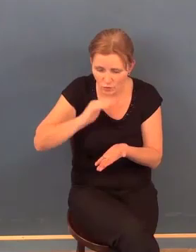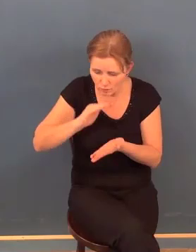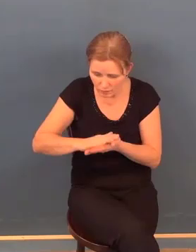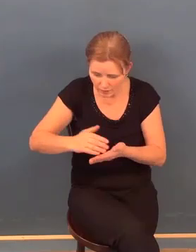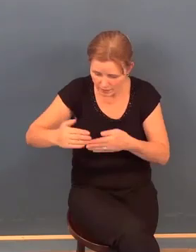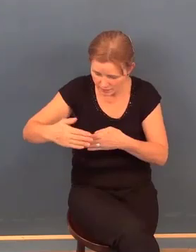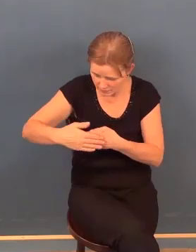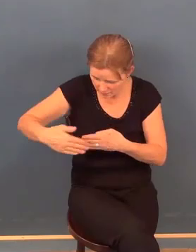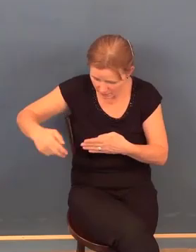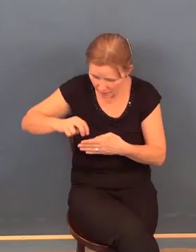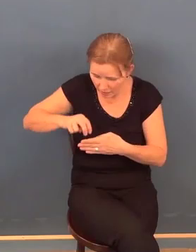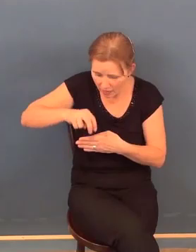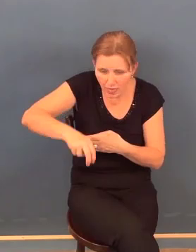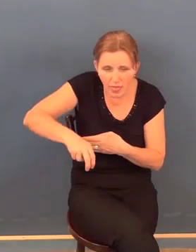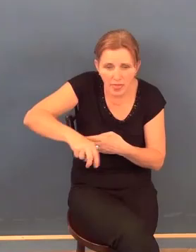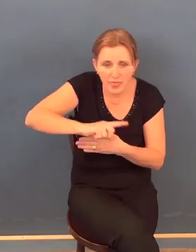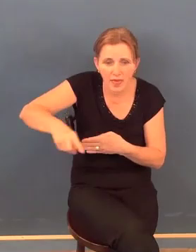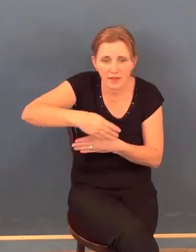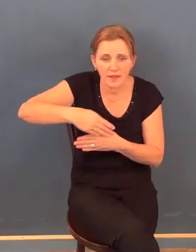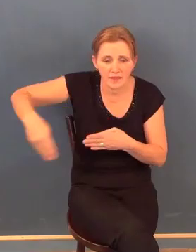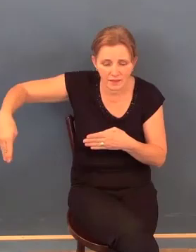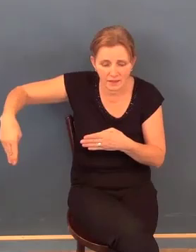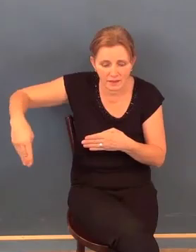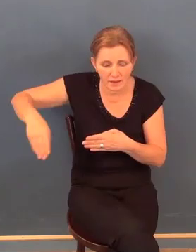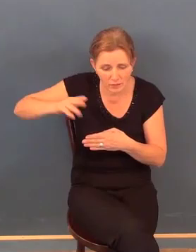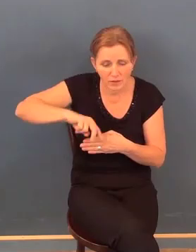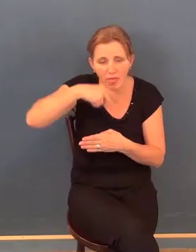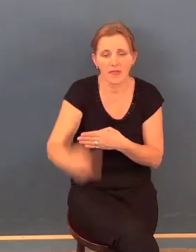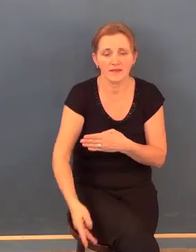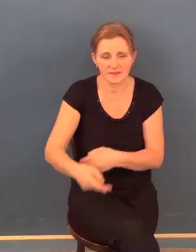Nie wolno przekraczać umownej granicy, bo można upaść.